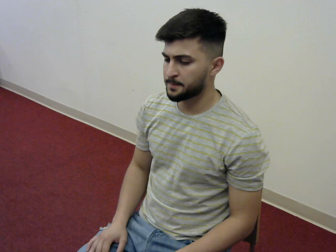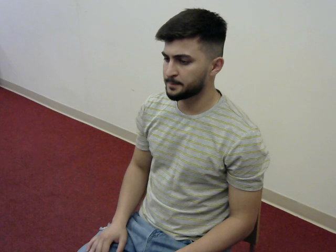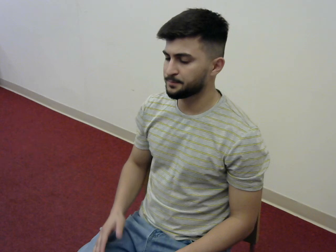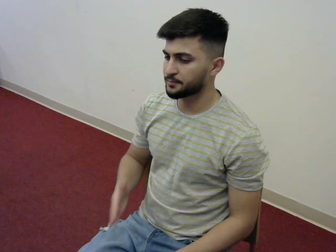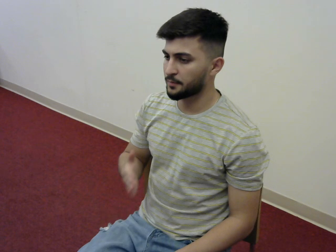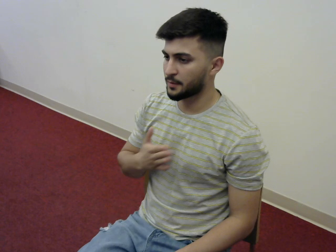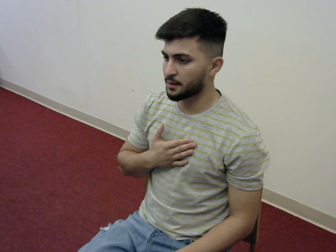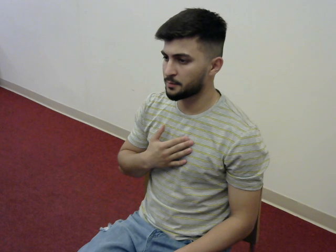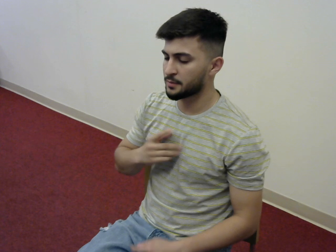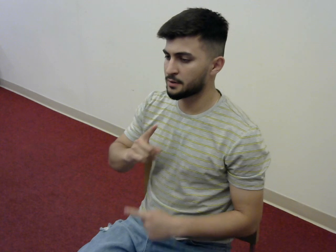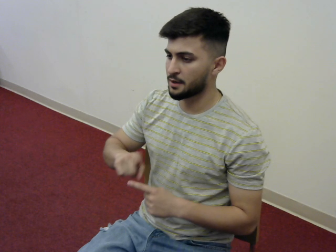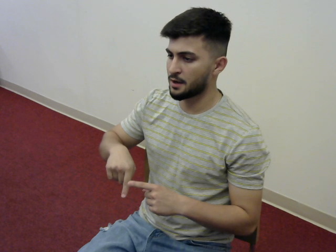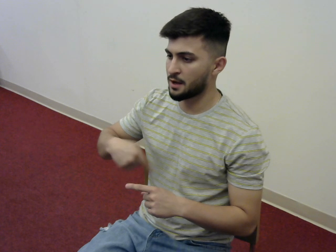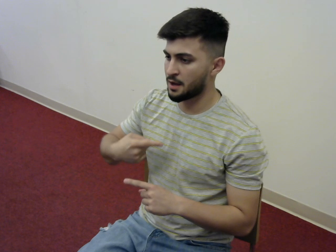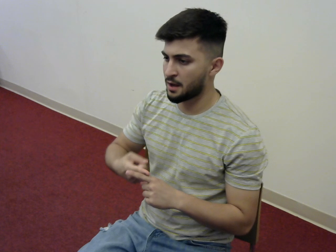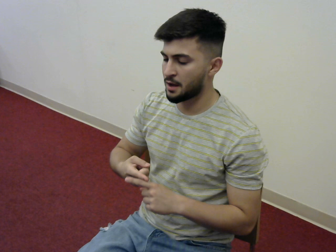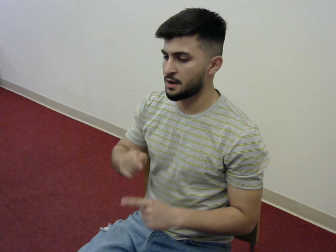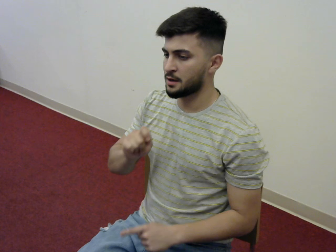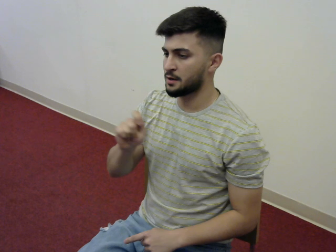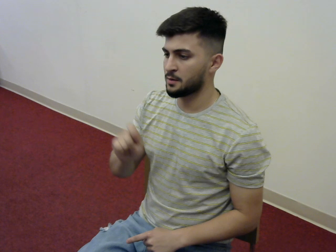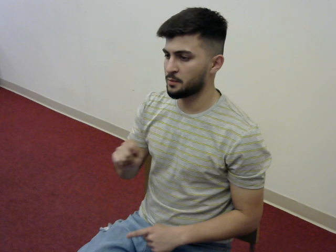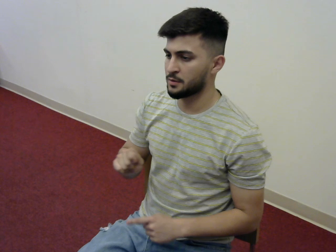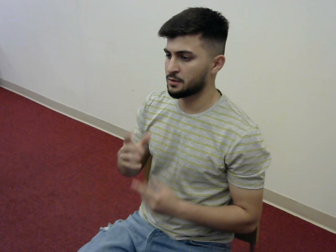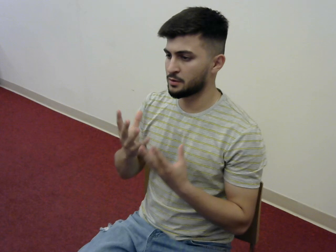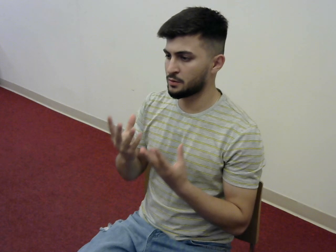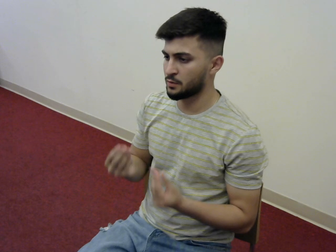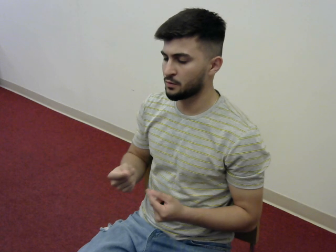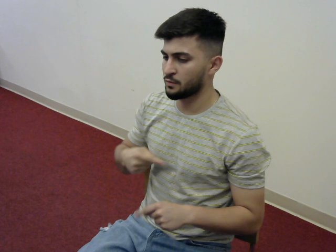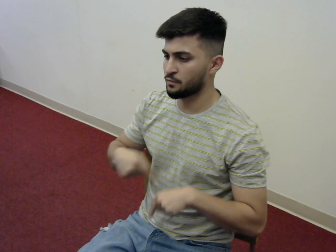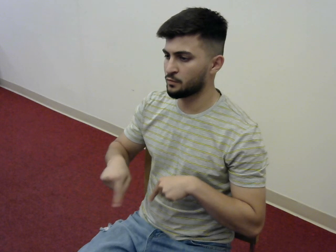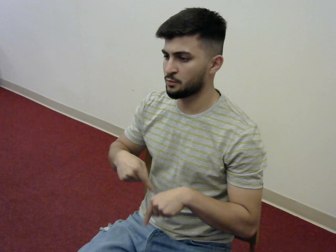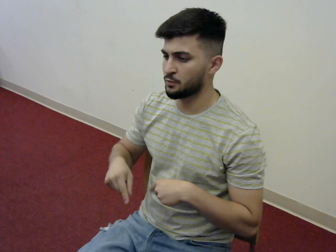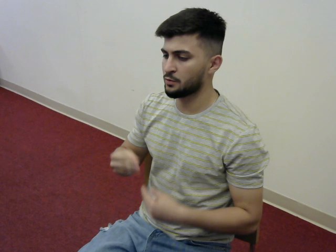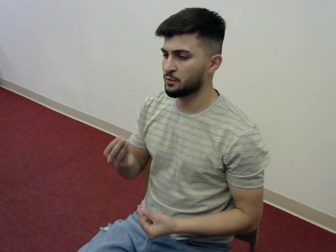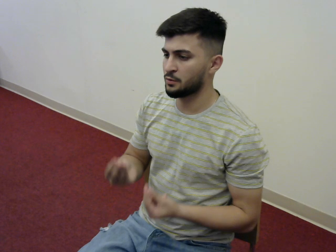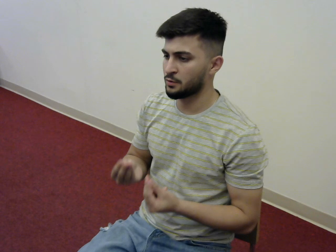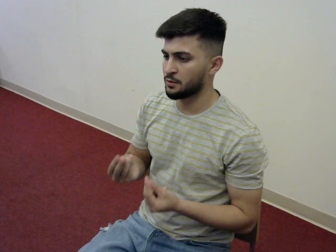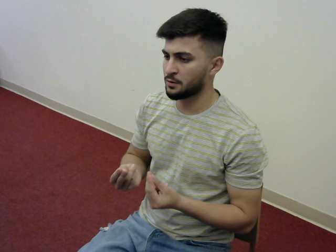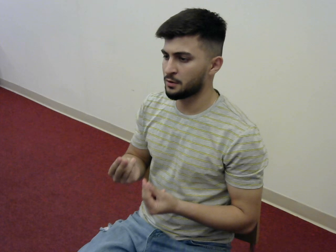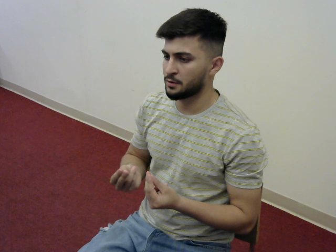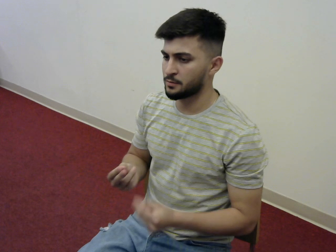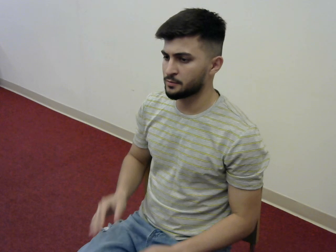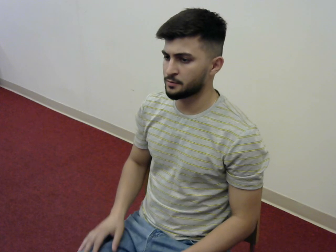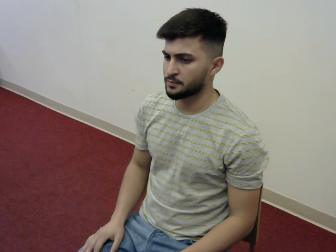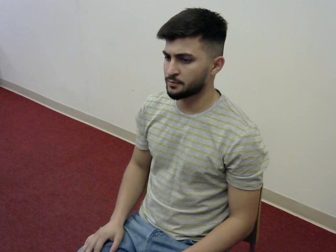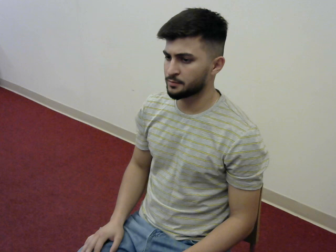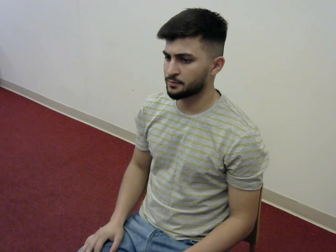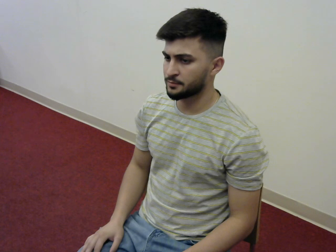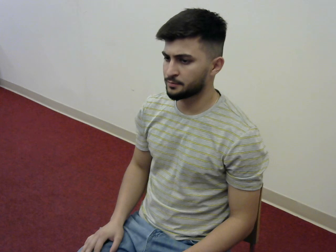Biz hər bazar günü futbol oynayırıq